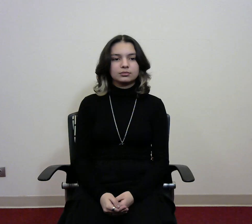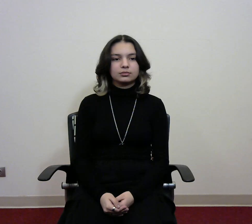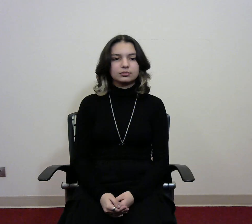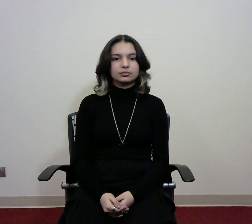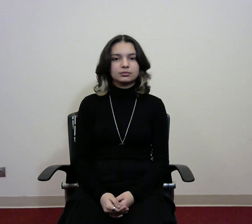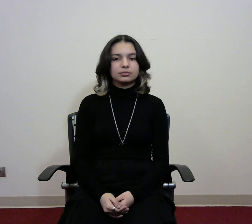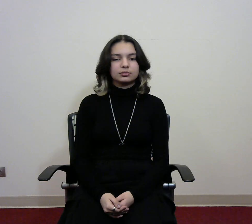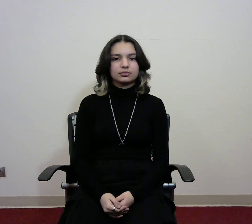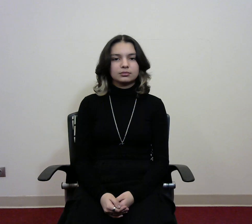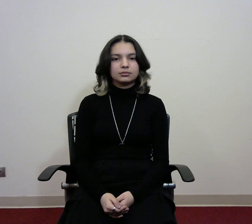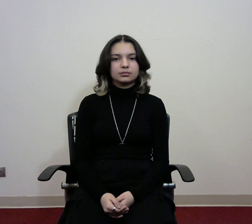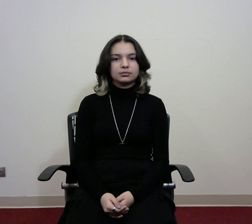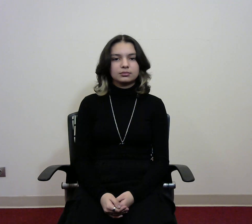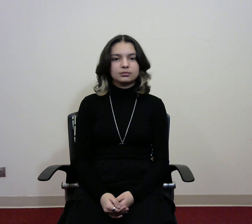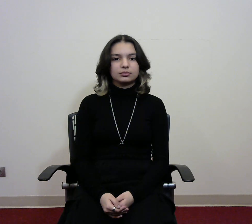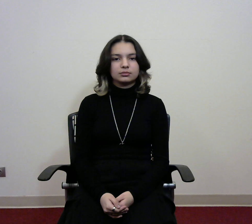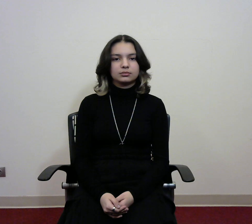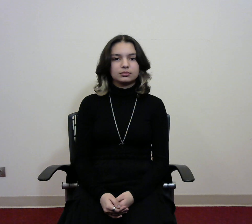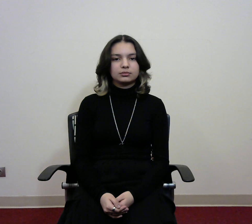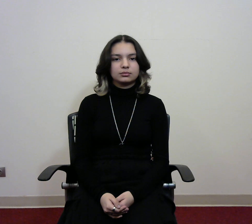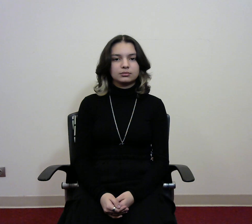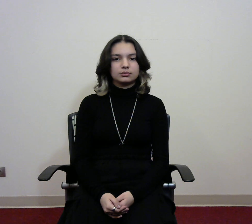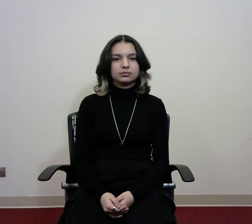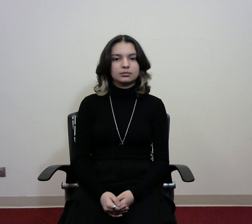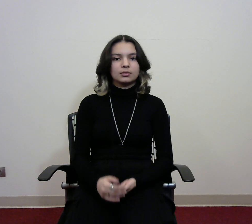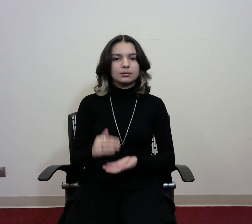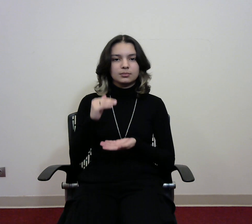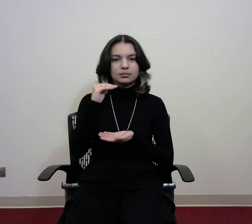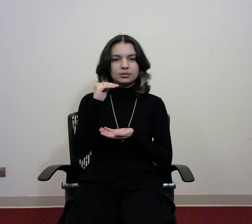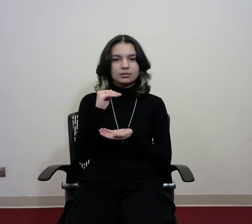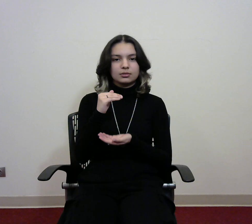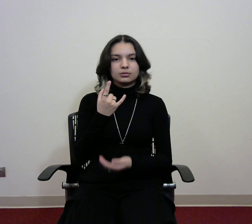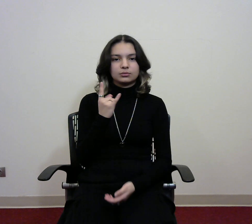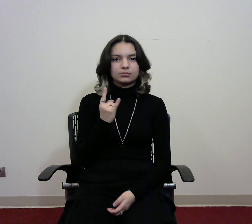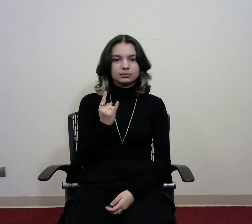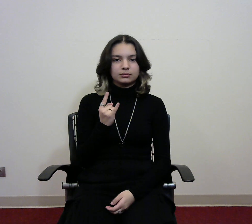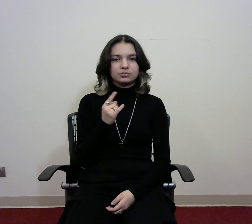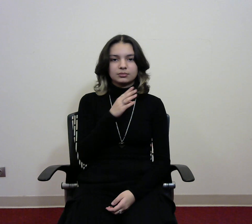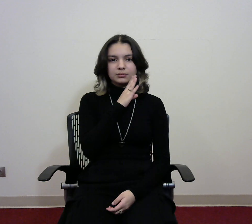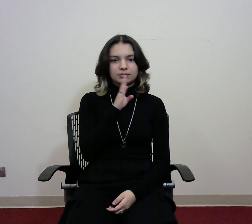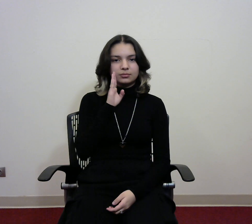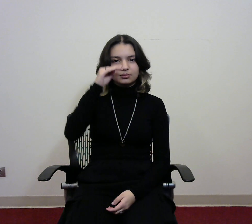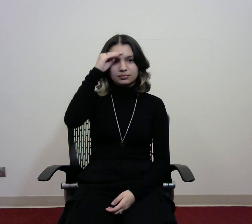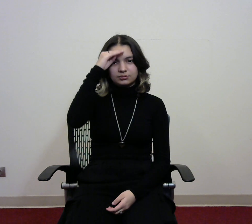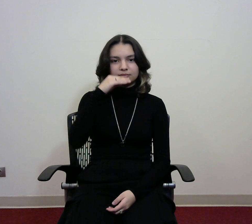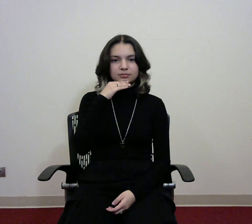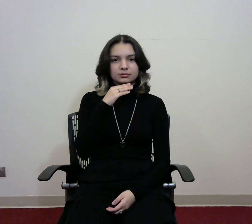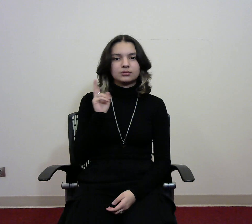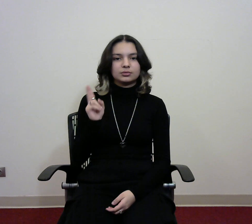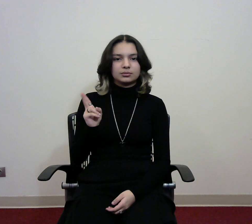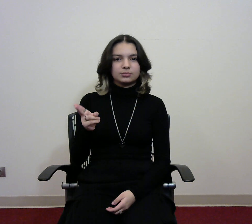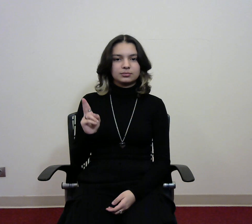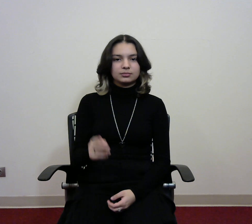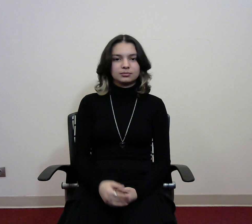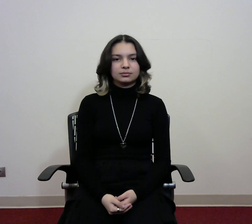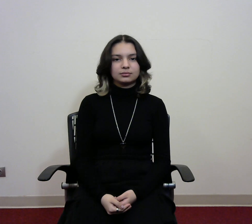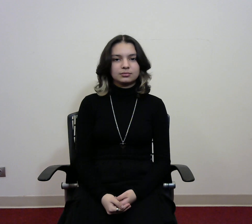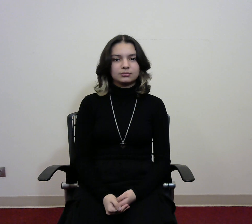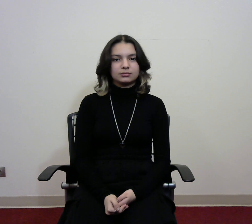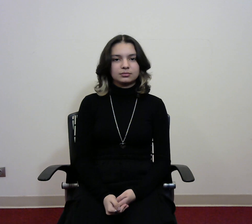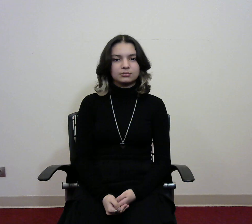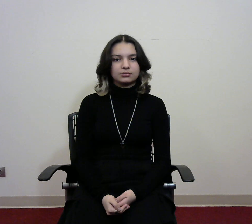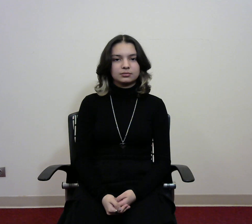Körpə uşağın valideyni kimdir?